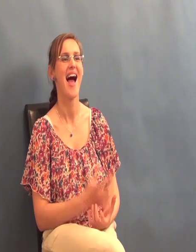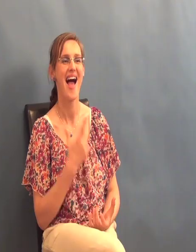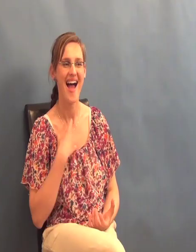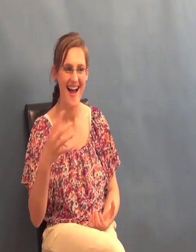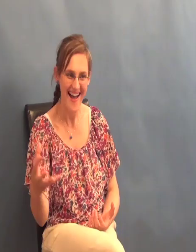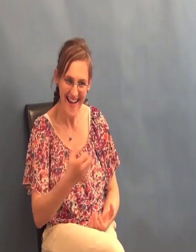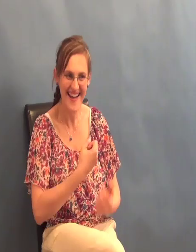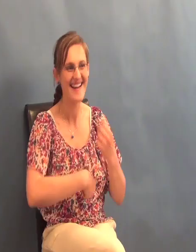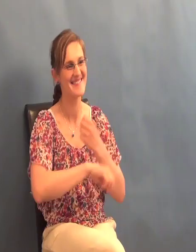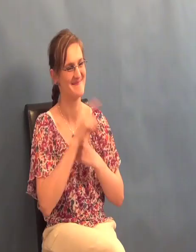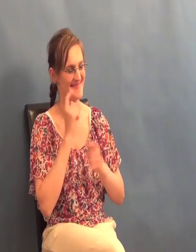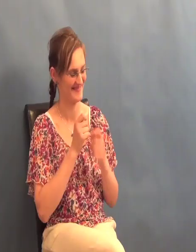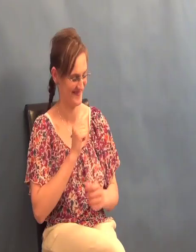Aha, zabrał i zamienił na perkusję.